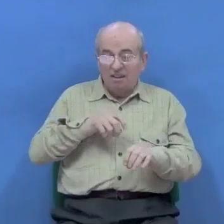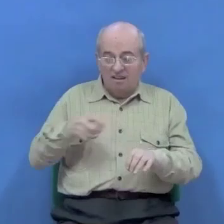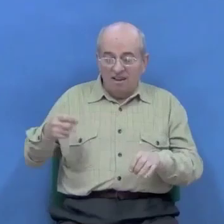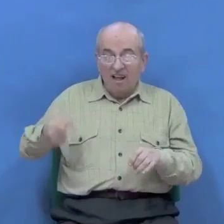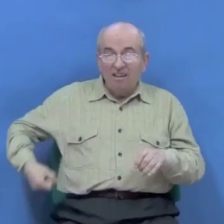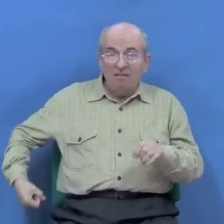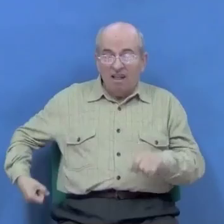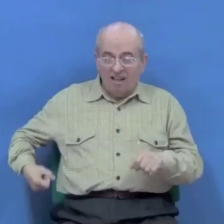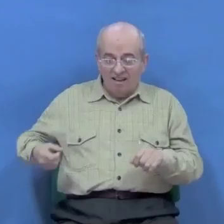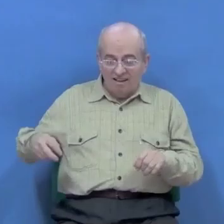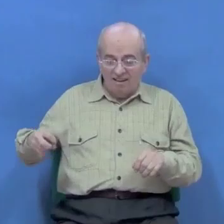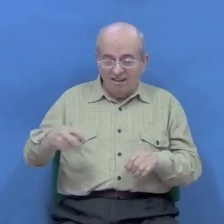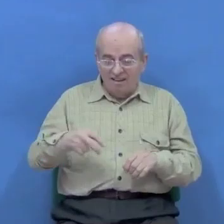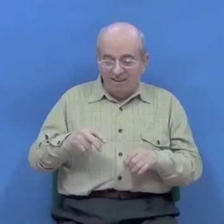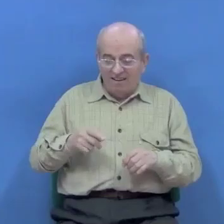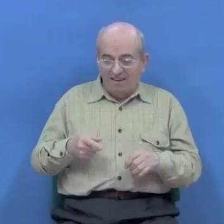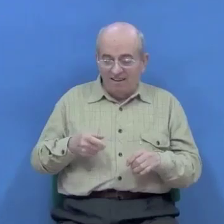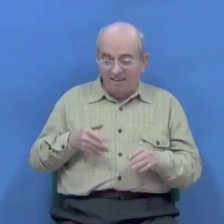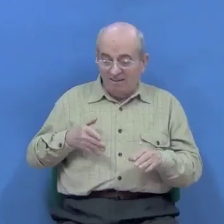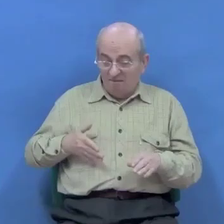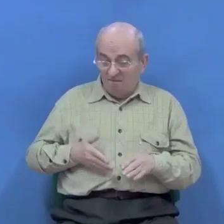Biegnie z walizką.